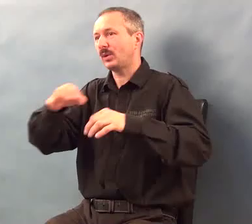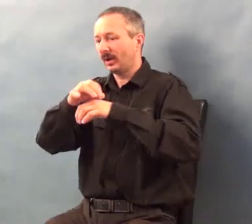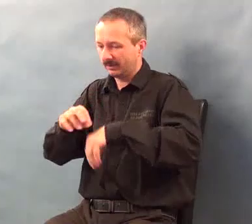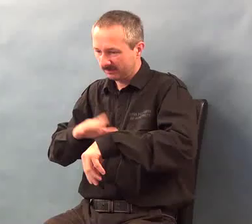O której?